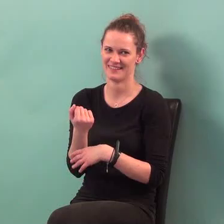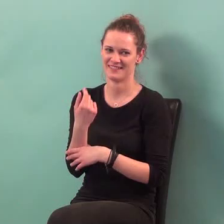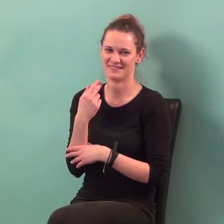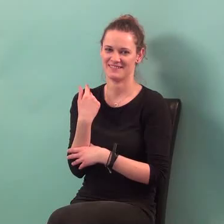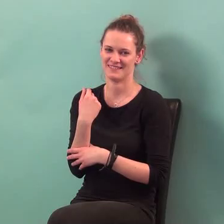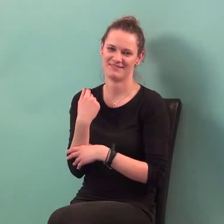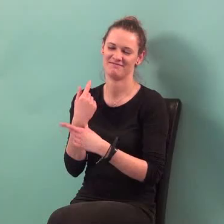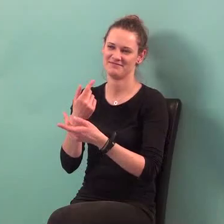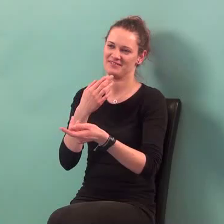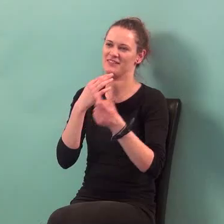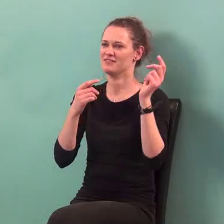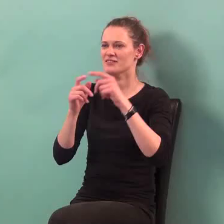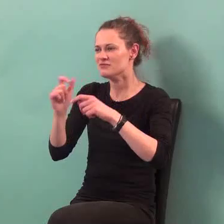Mówi: "Co się stało?"